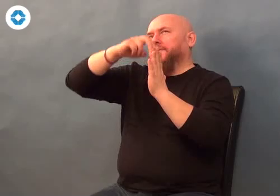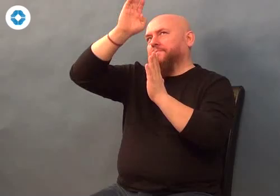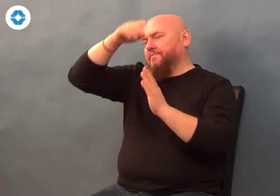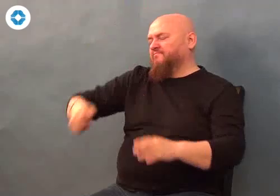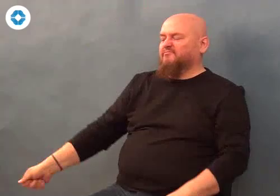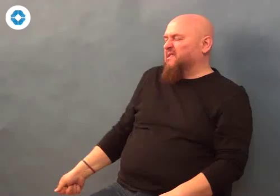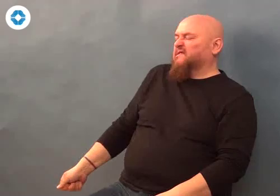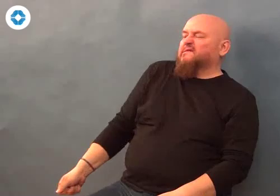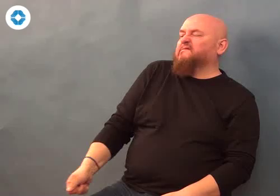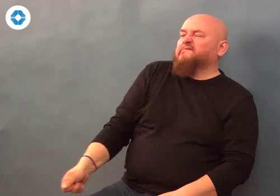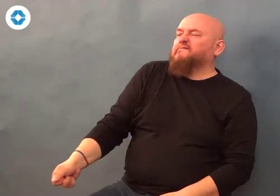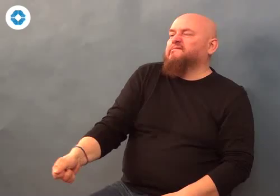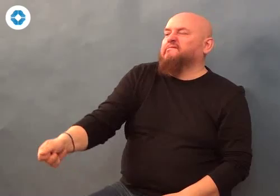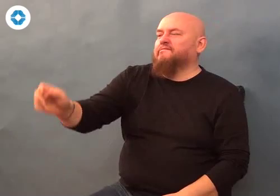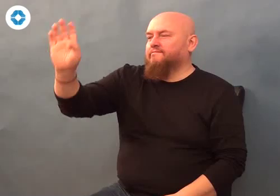Drugi mężczyzna odchodzi, ciągnąc kozę.